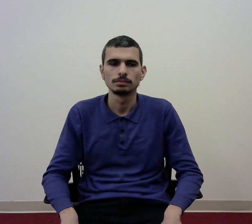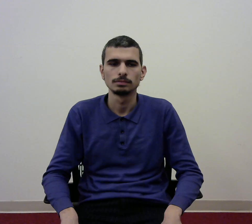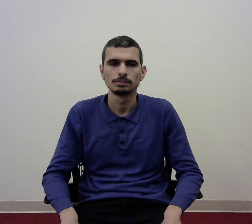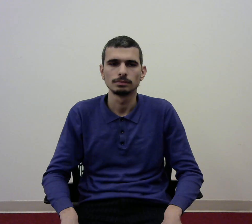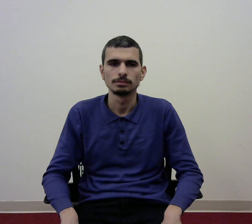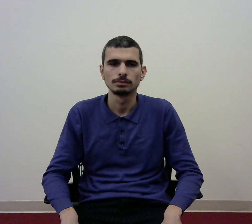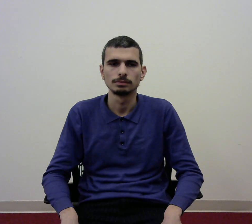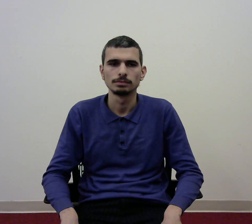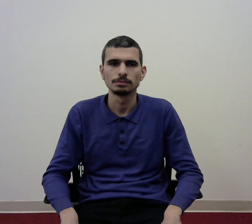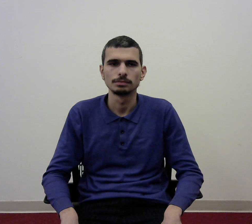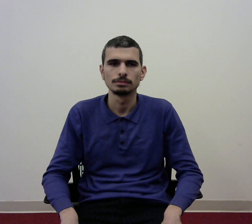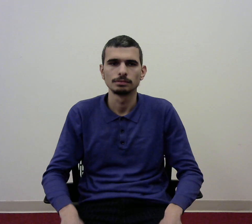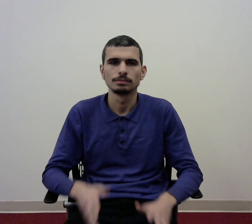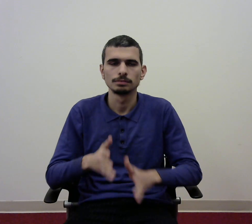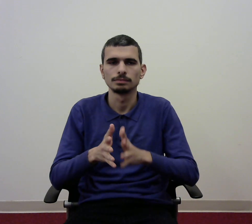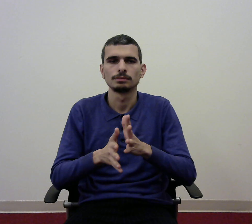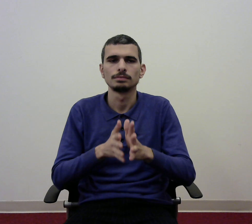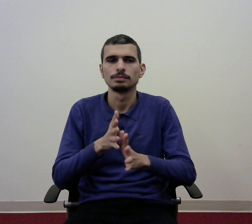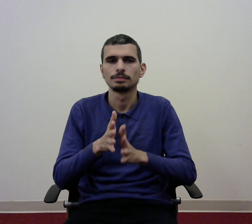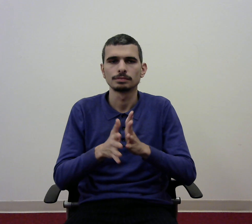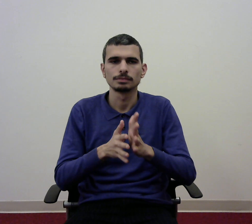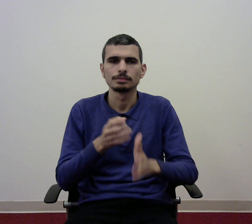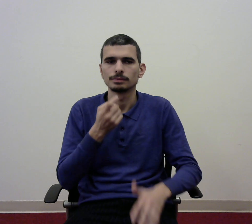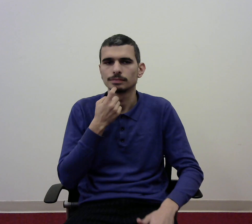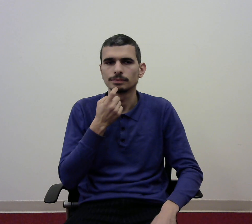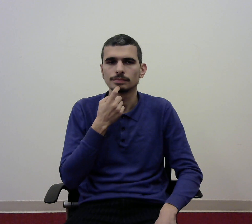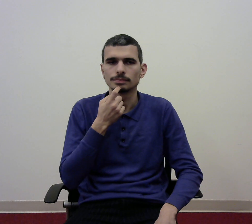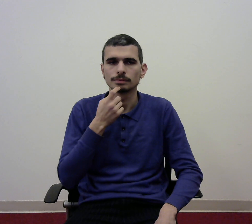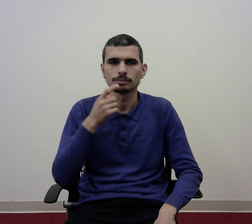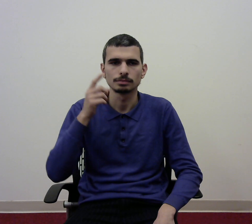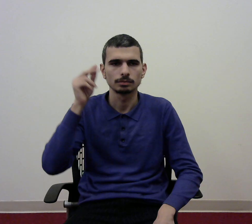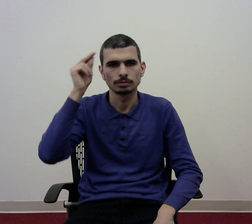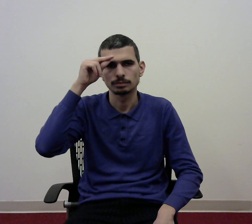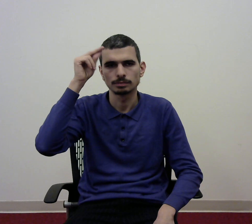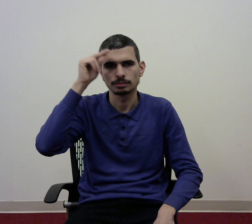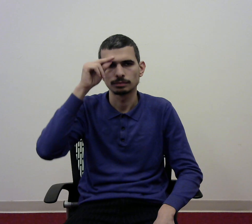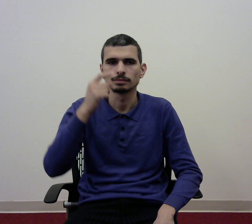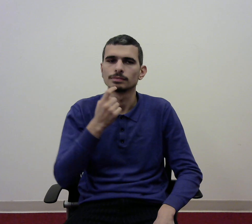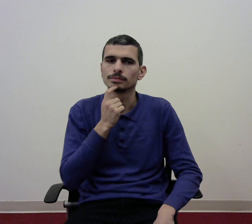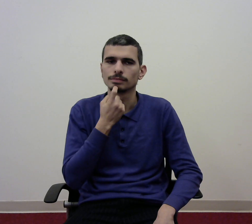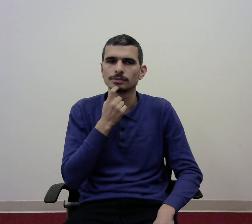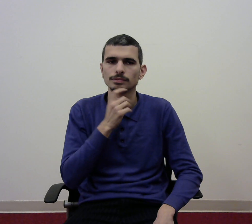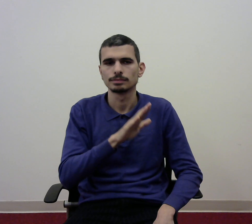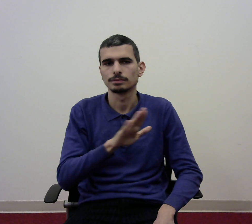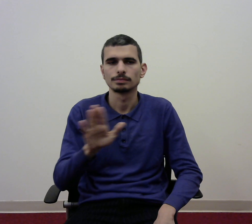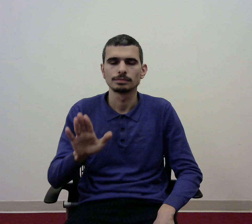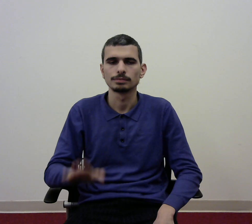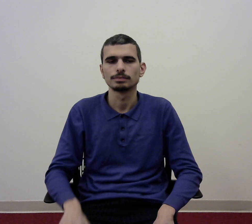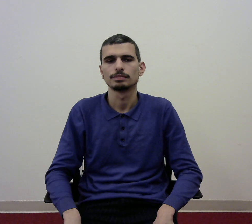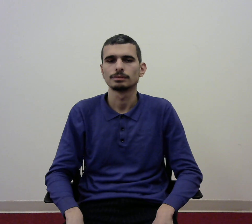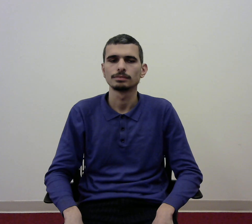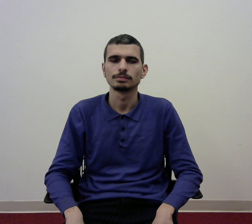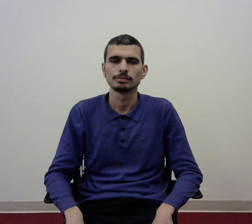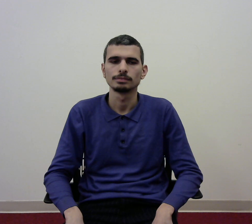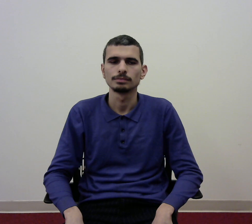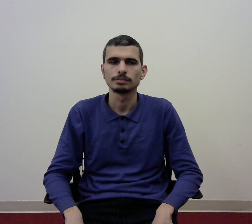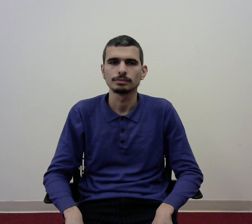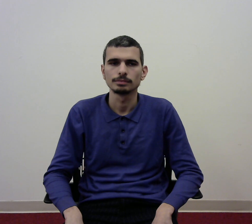İşarə dilini öyrənmək çətin deyil